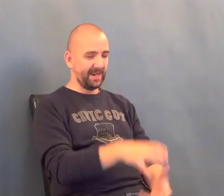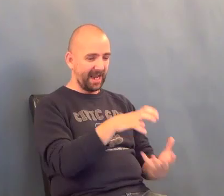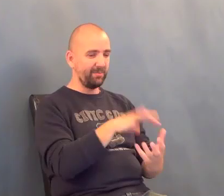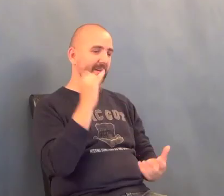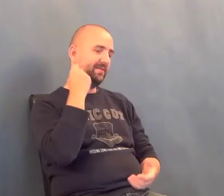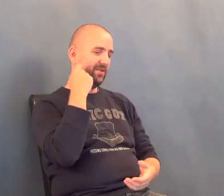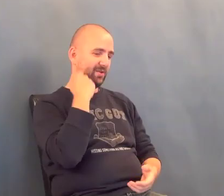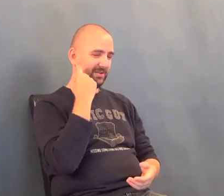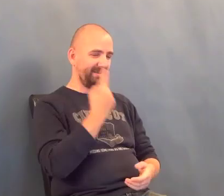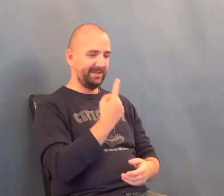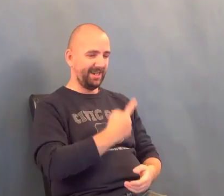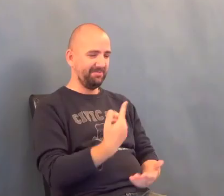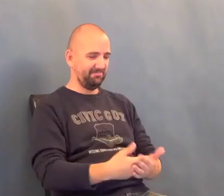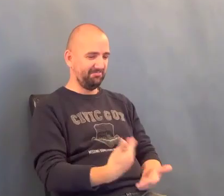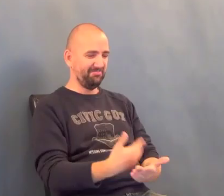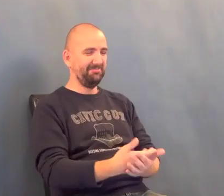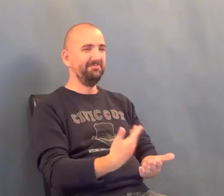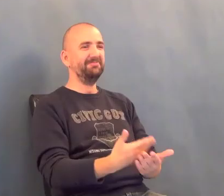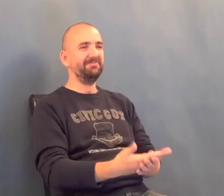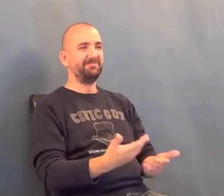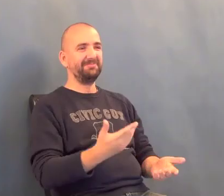Zakaz jedzenia hamburgera i jednocześnie picia alkoholu, dlaczego?